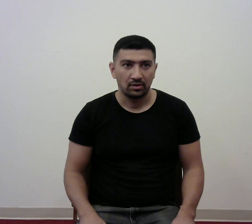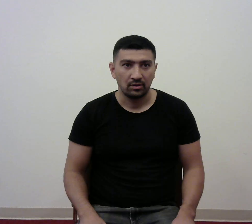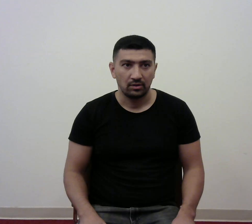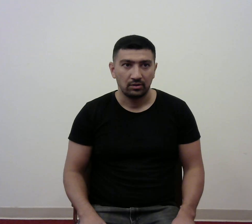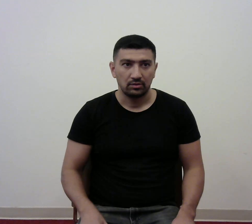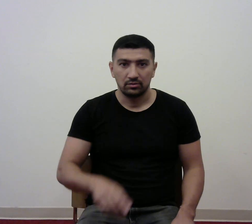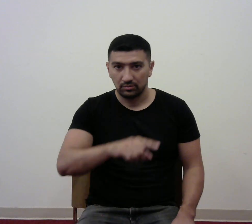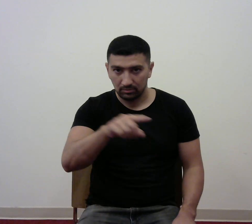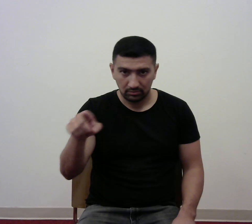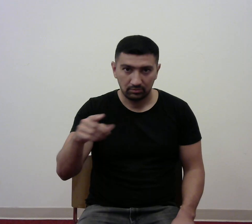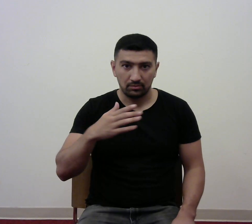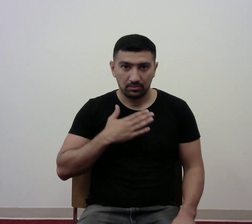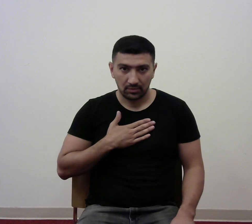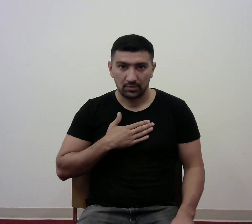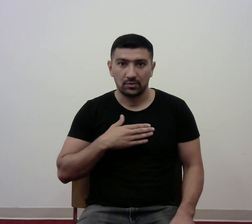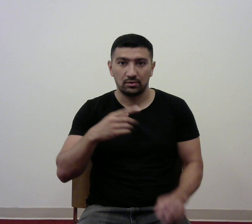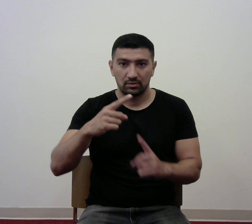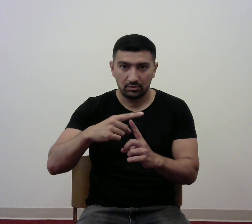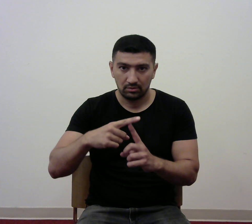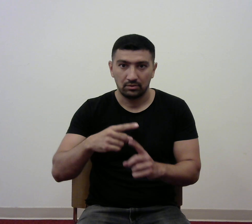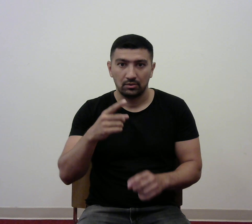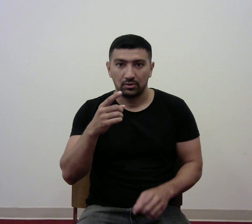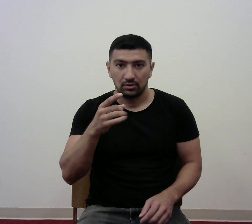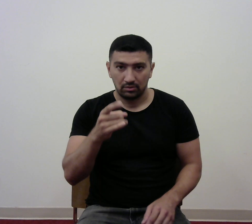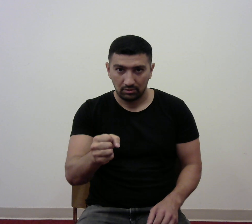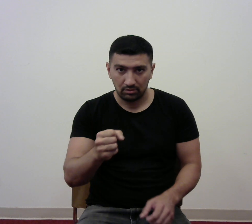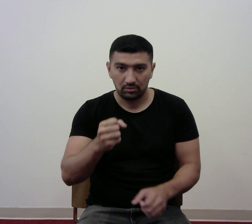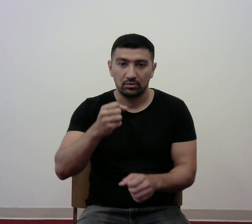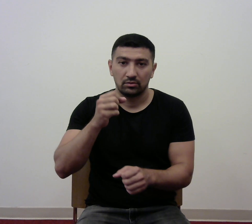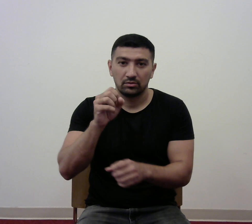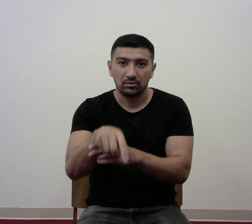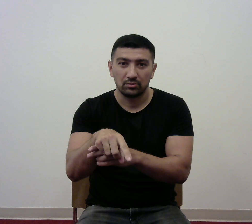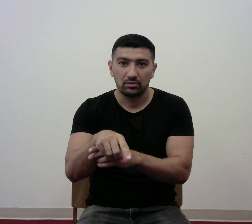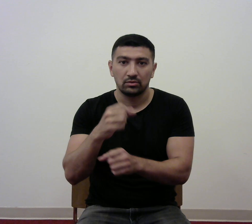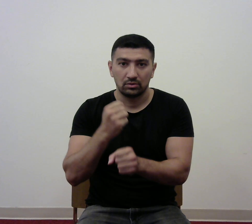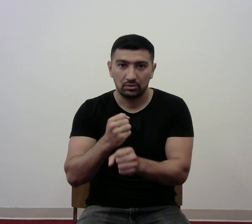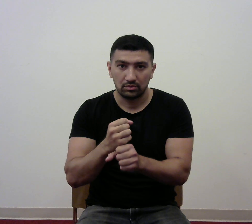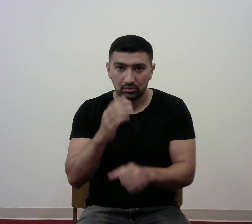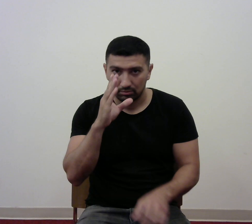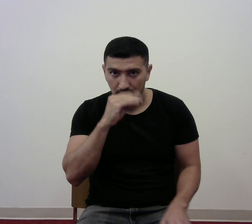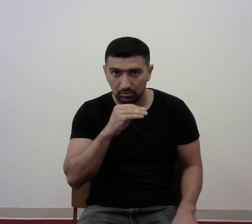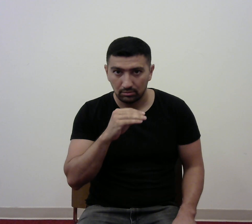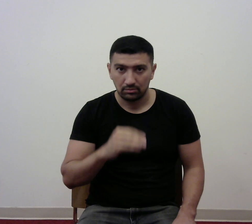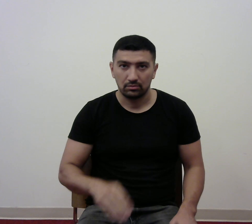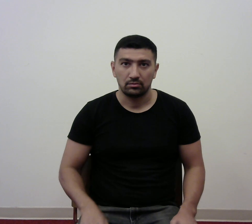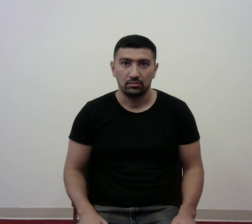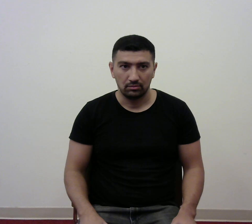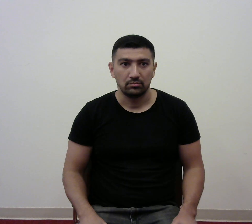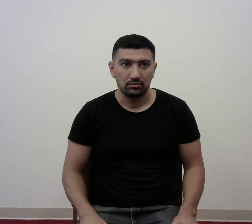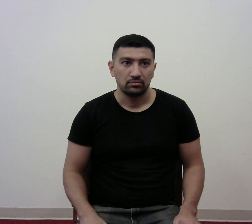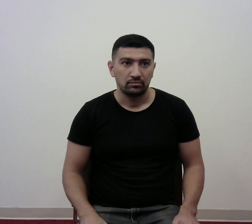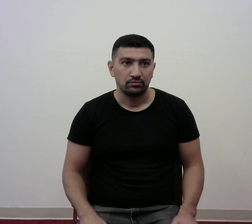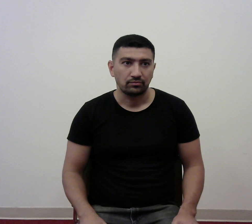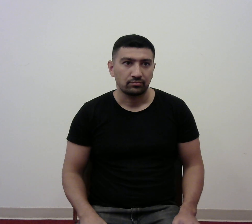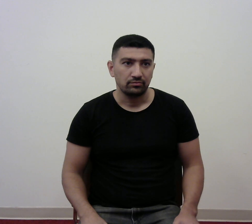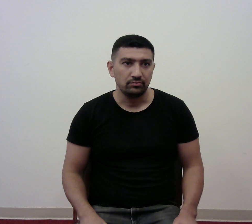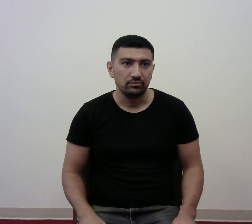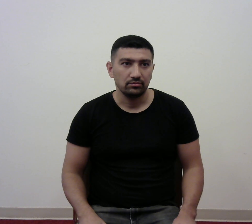Siz mənə taksi sifariş edə bilərsinizmi?